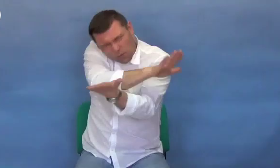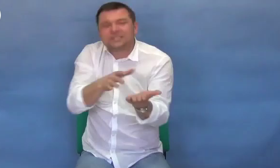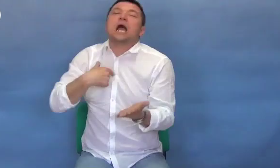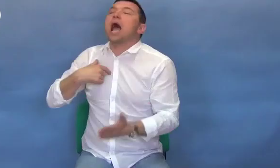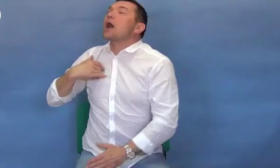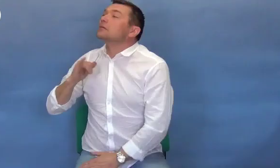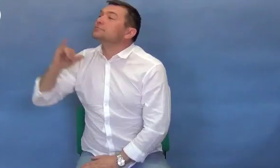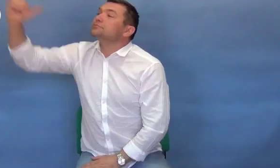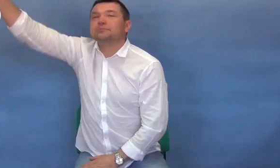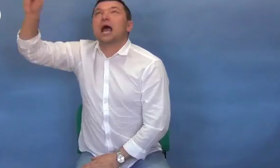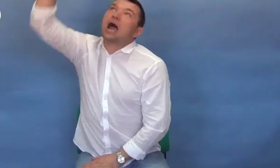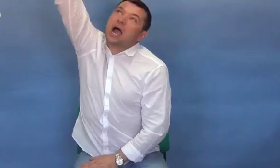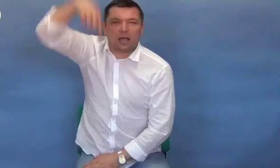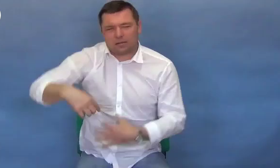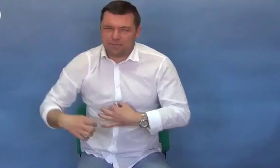Jak wyjeżdżałem, było mi obojętne czy będę na wysokości, czy na dole.